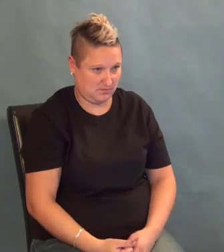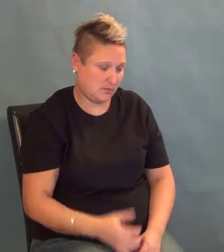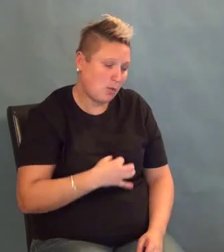Obojętnie.